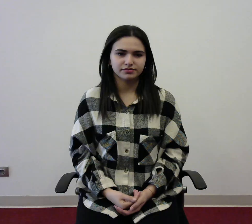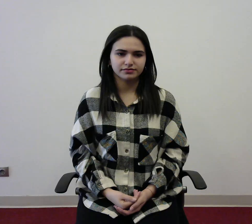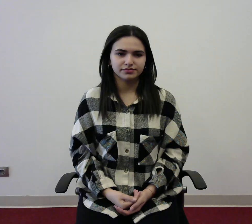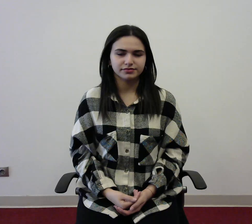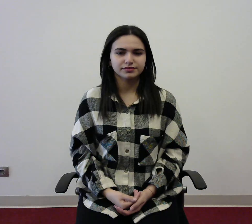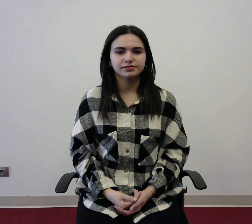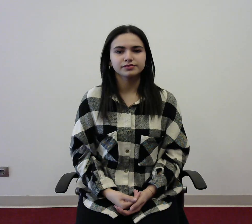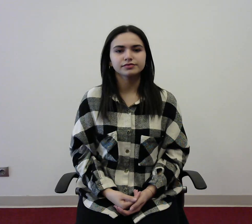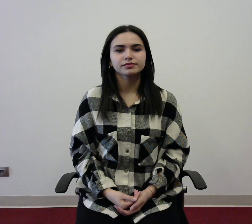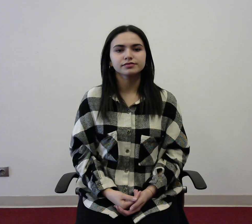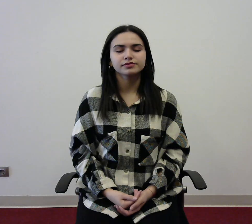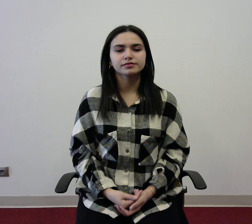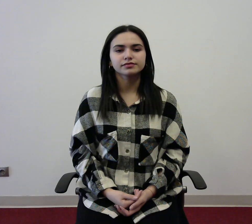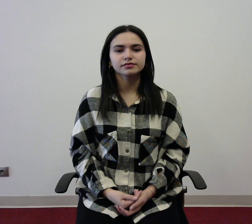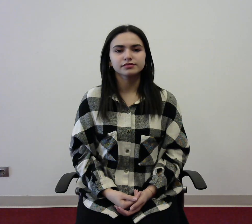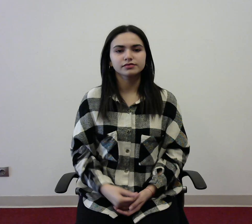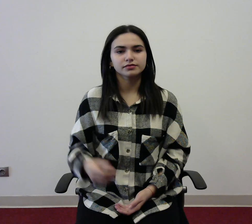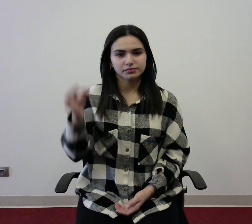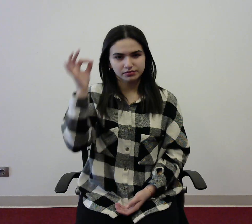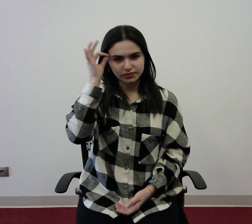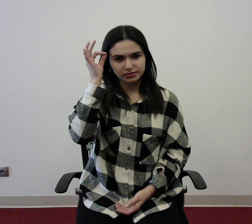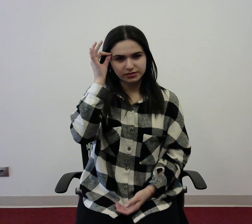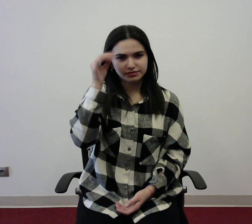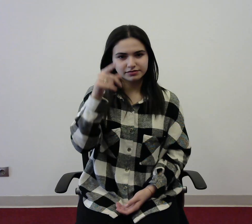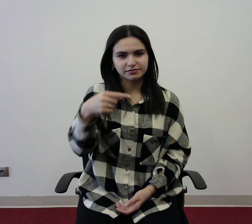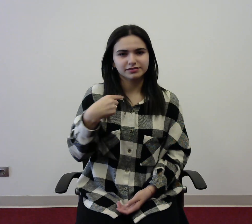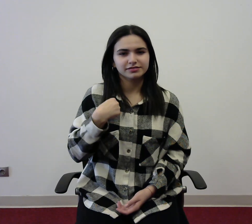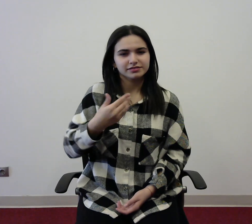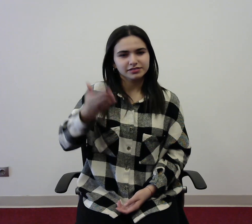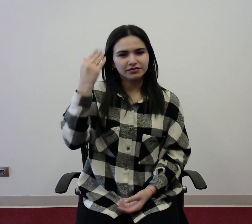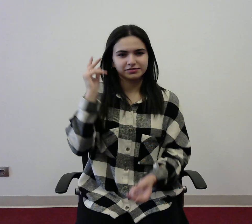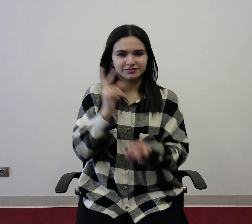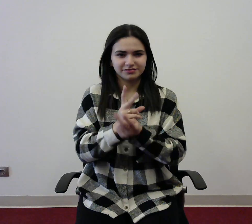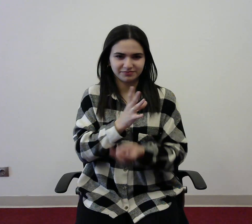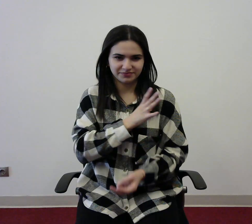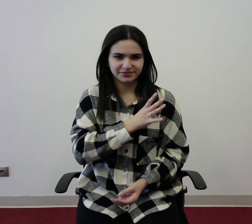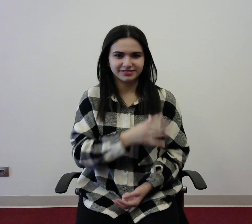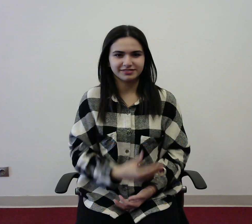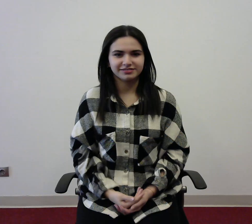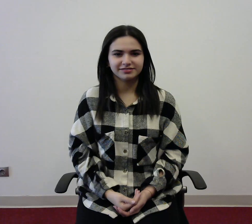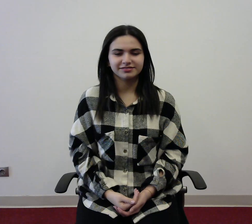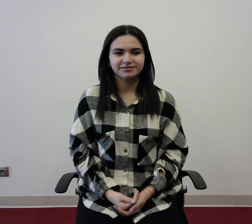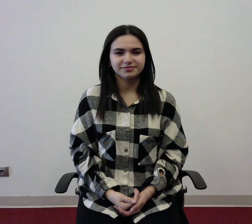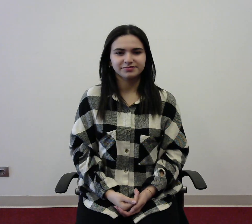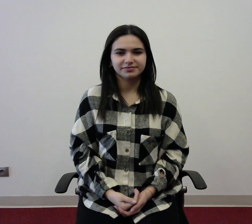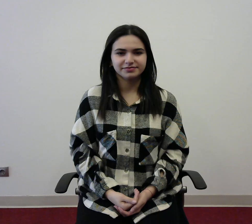Xatırladım, səni mən əvvəl də görmüşəm